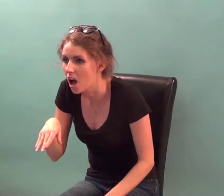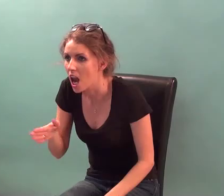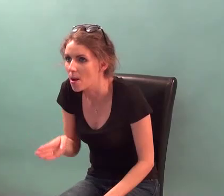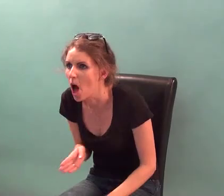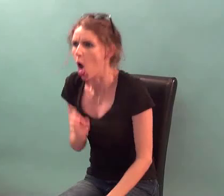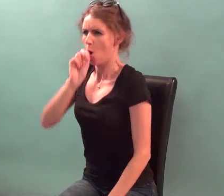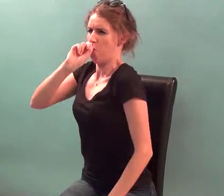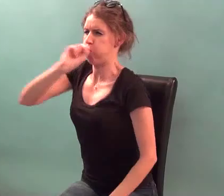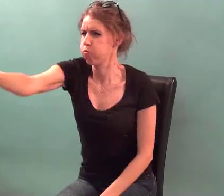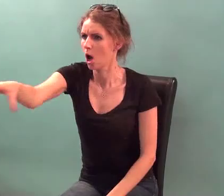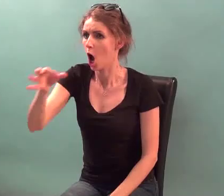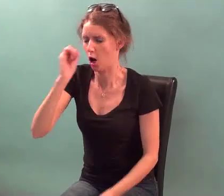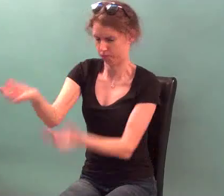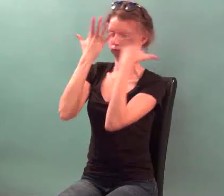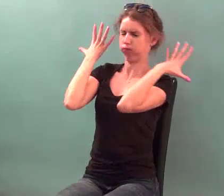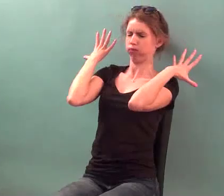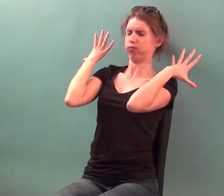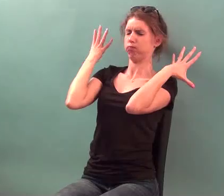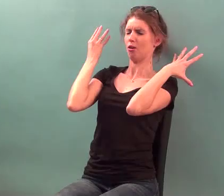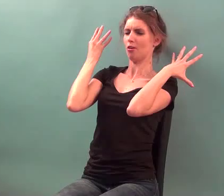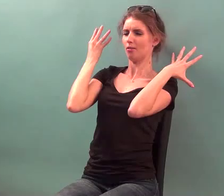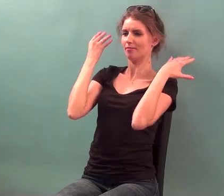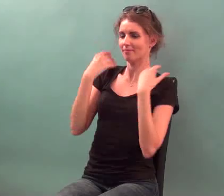Ryba podnosi się i wypluwa wodę prosto na pysk kota.